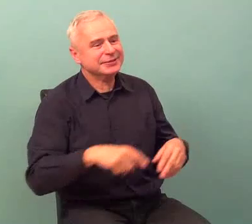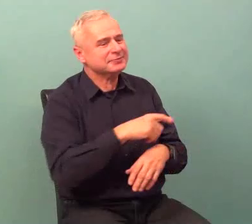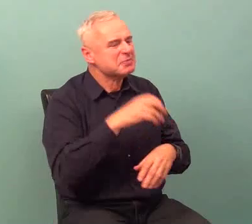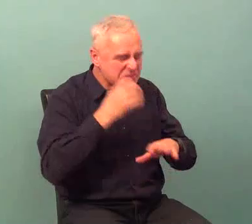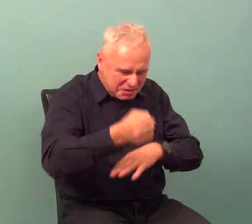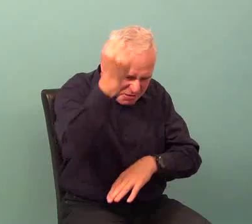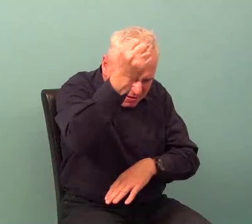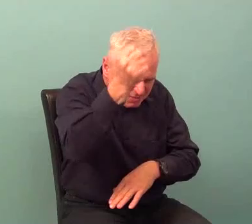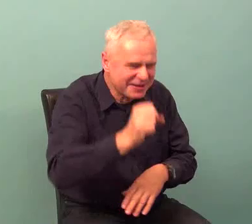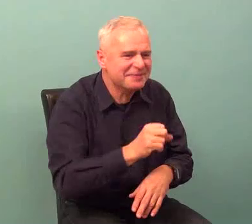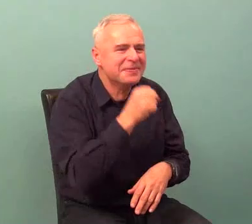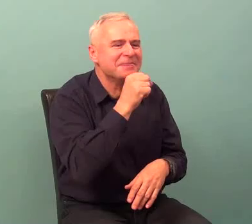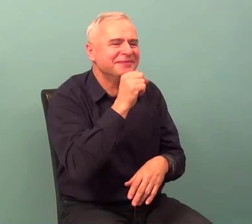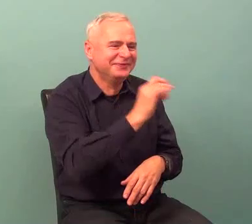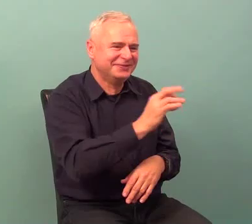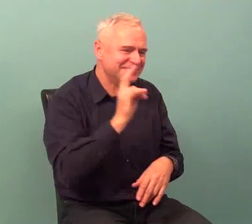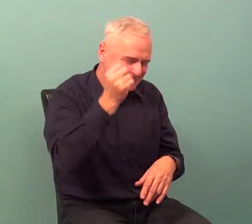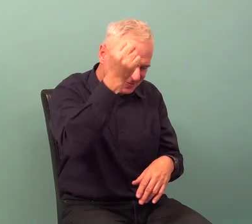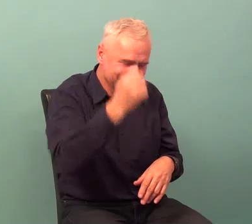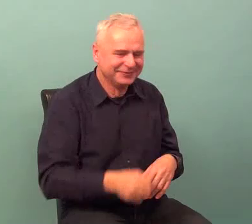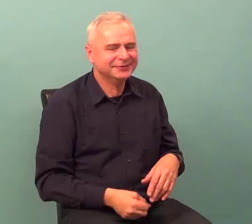Babcia, właścicielka ptaszka, krzyczy na kota z góry.